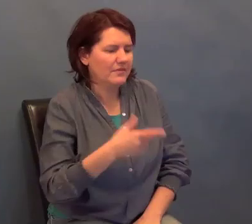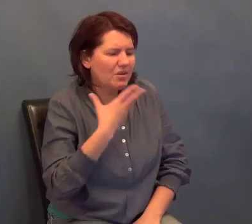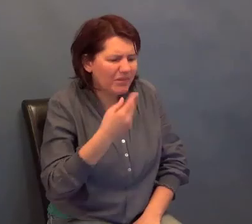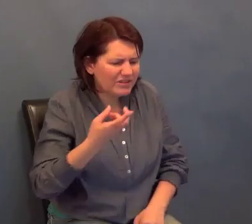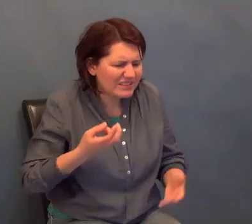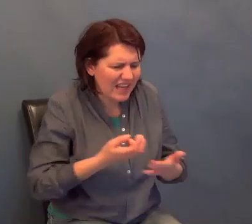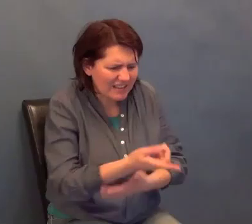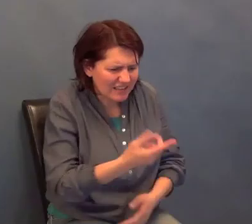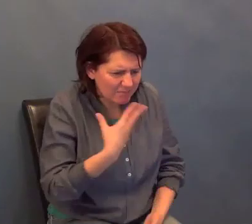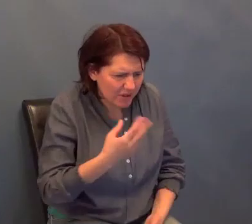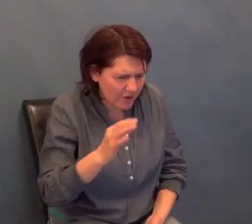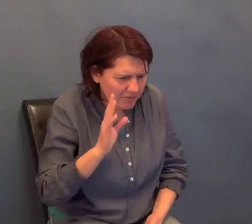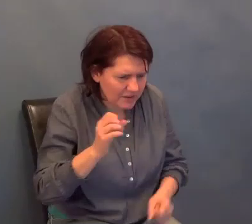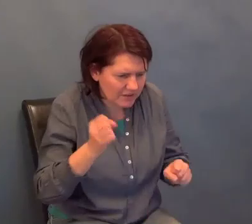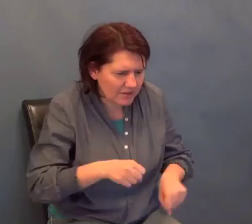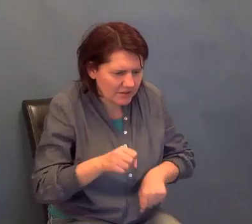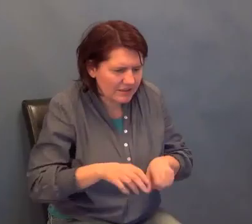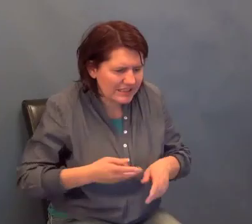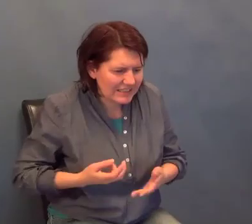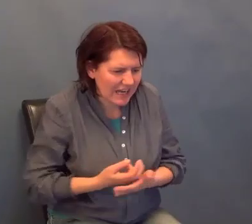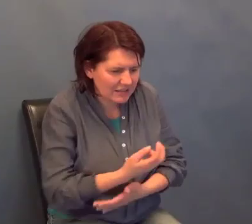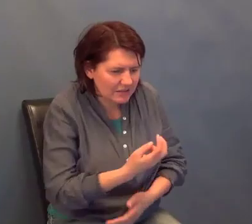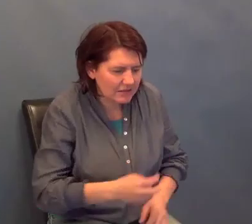To Mikołaj na saniach. Tak wygląda. Na nartach? Na saniach.